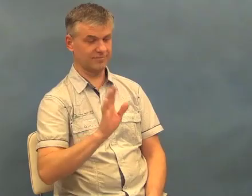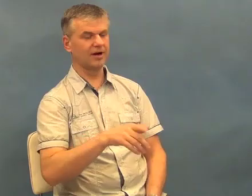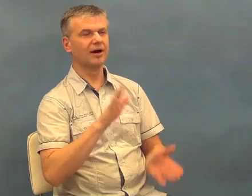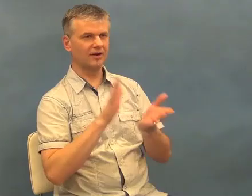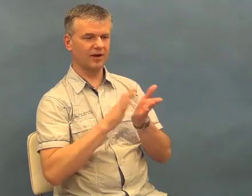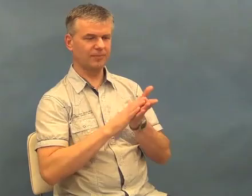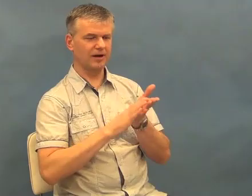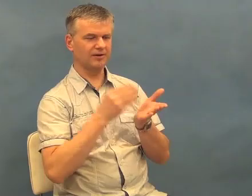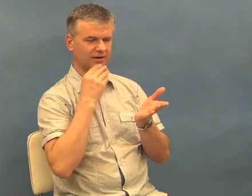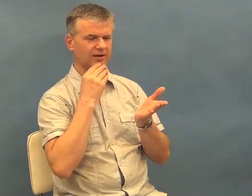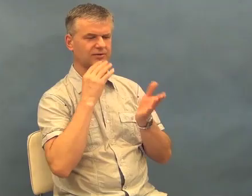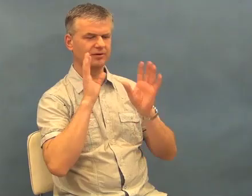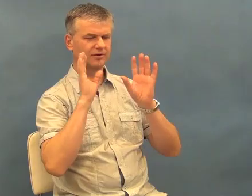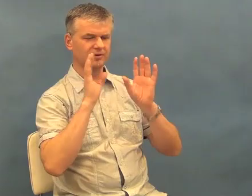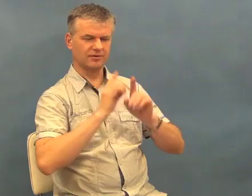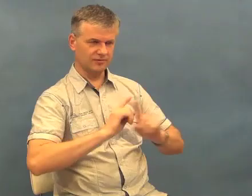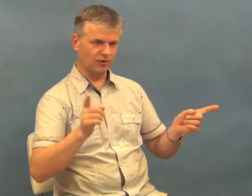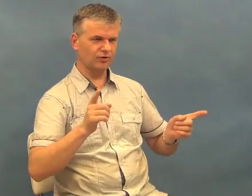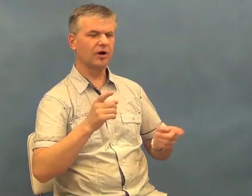Nie wolno jeść kanapek.